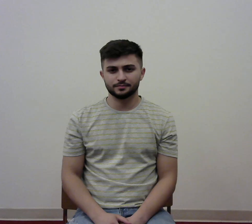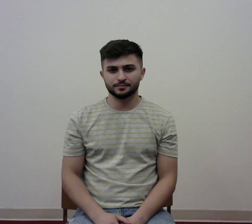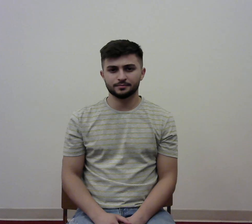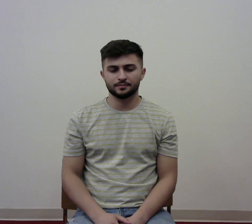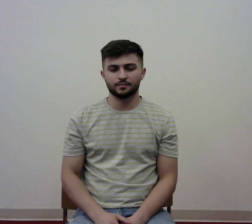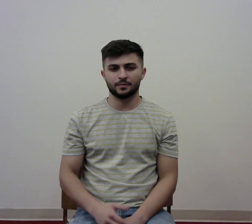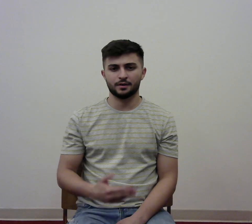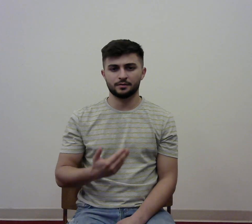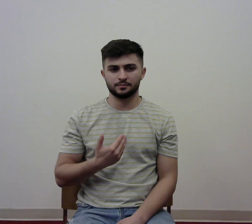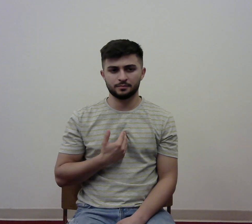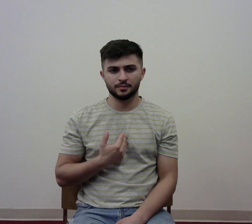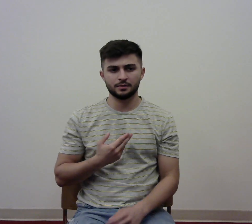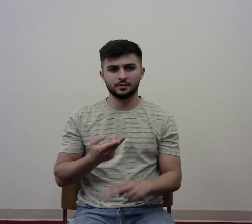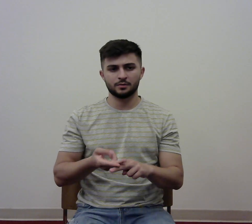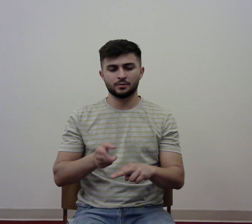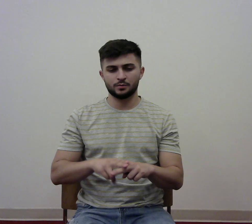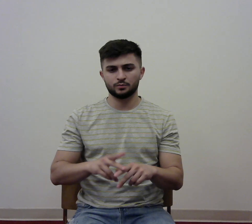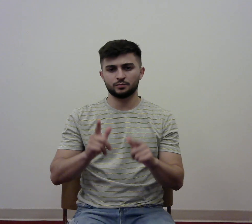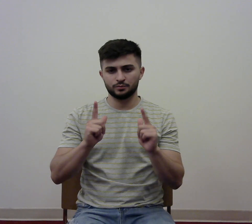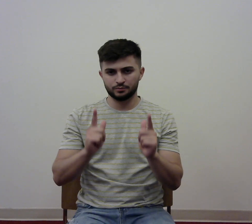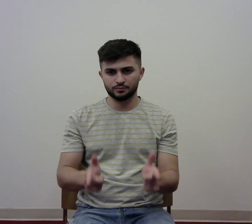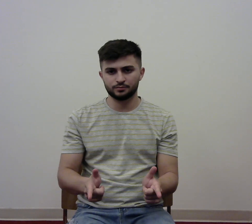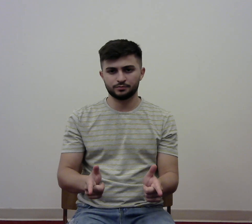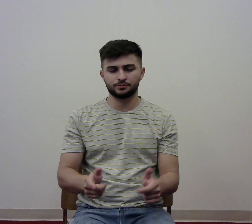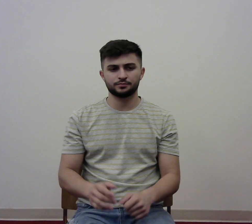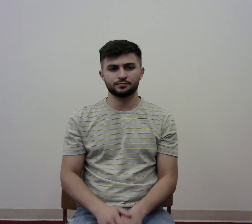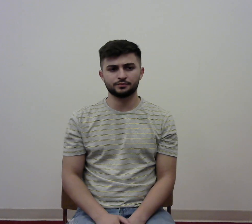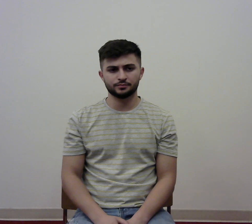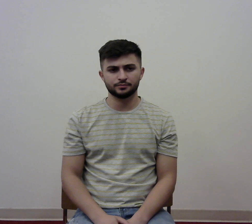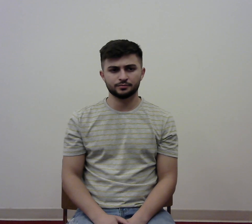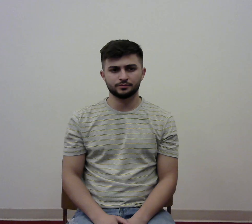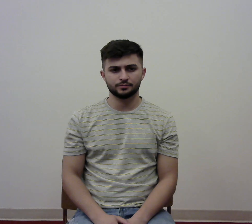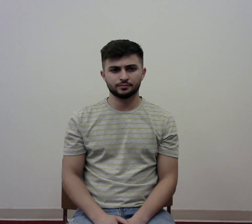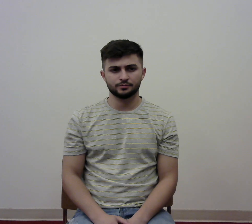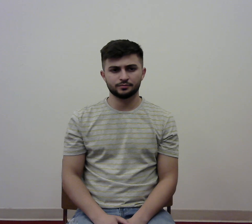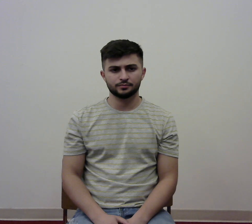Mən bununla razıyam